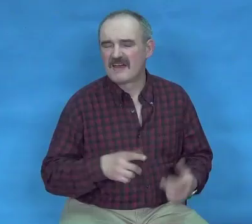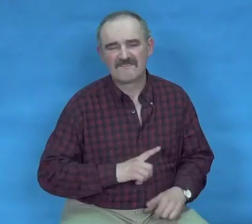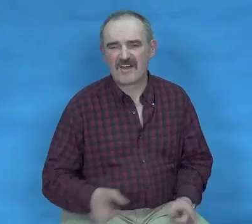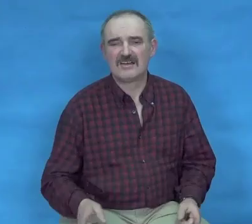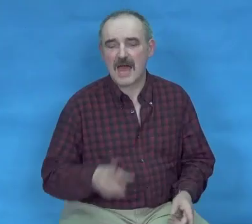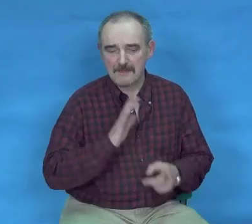Nie wolno bez...